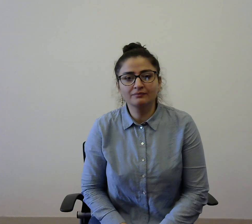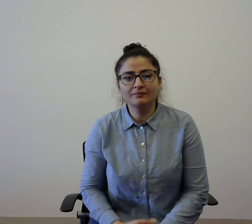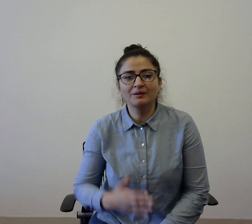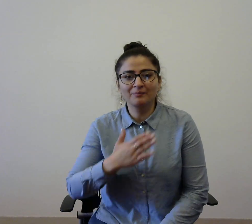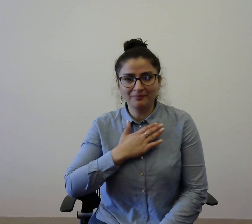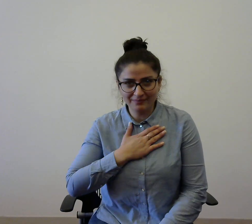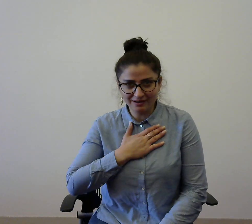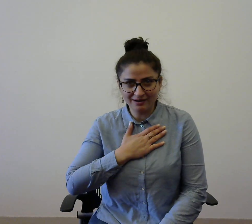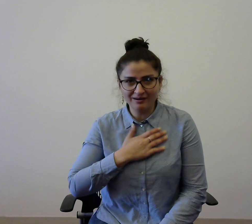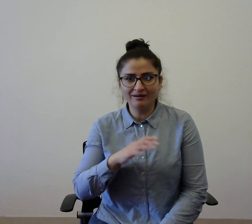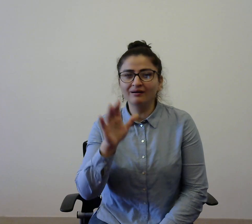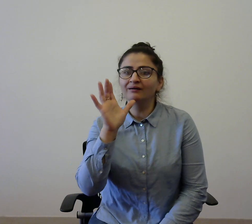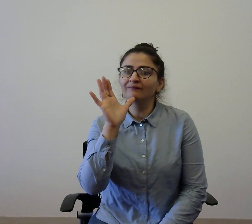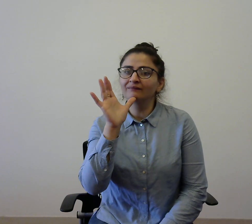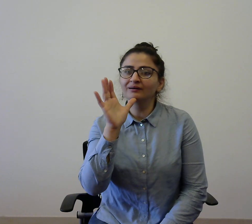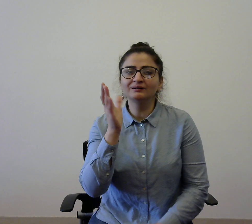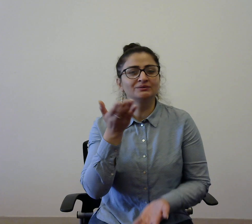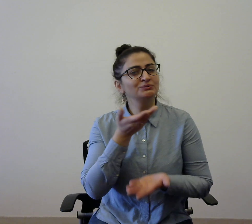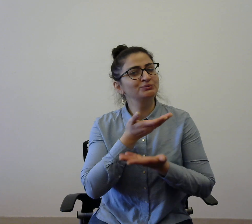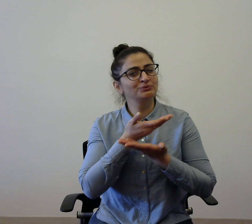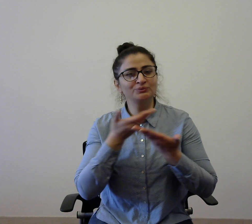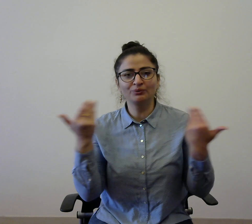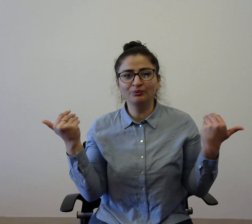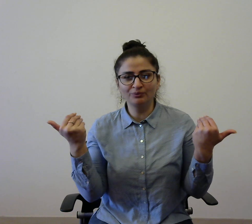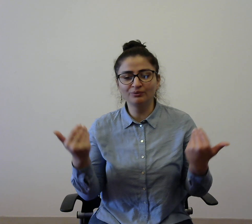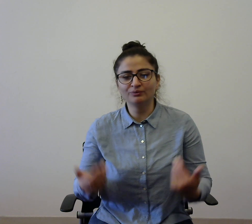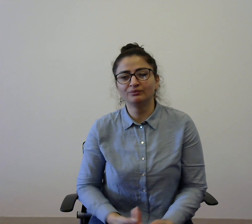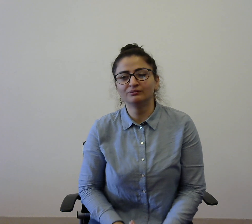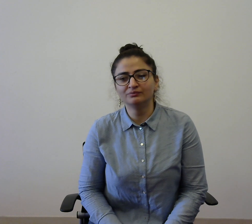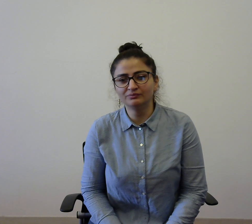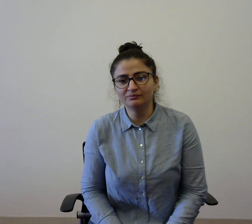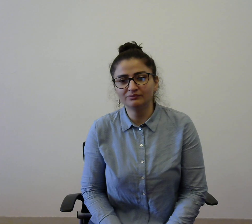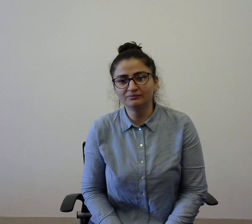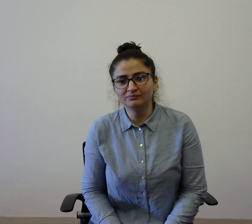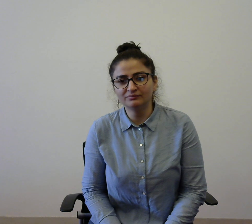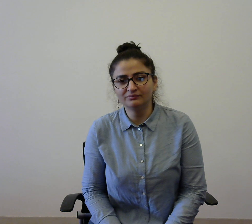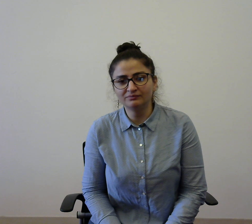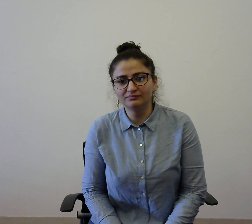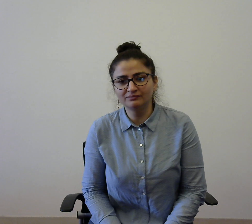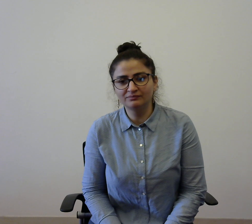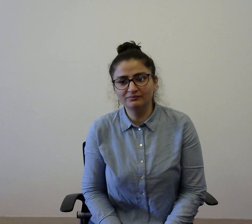Mənim vaxtım yoxdur